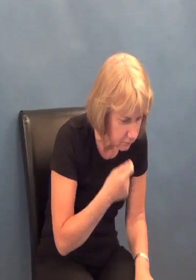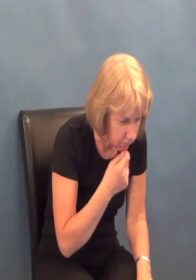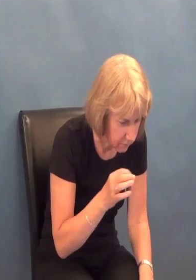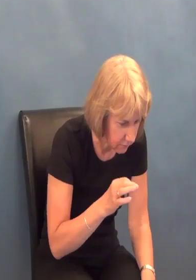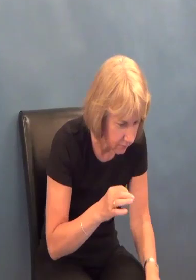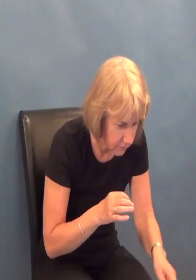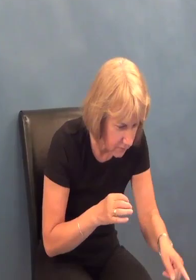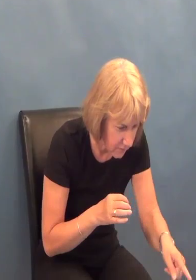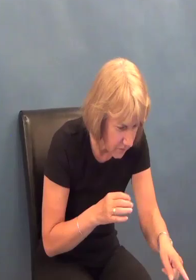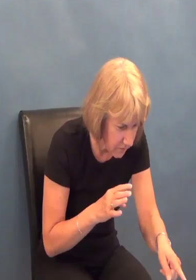Lepiej w środę.